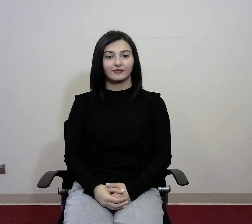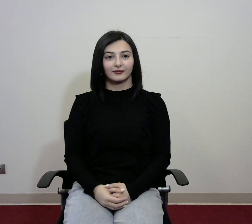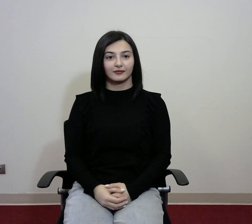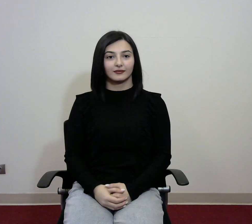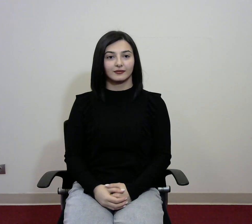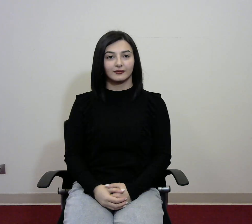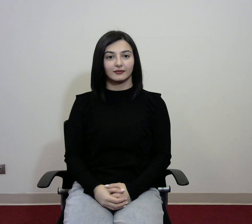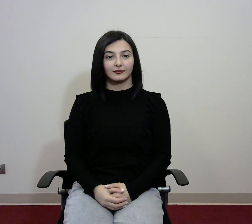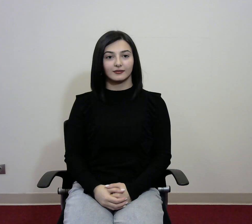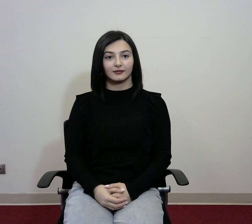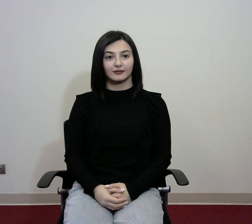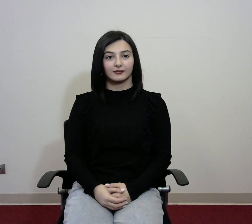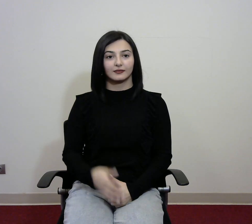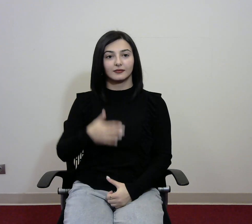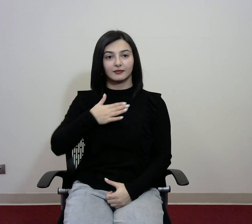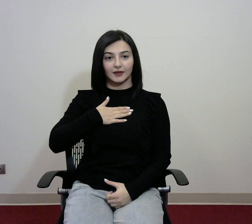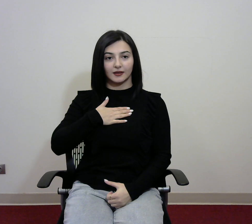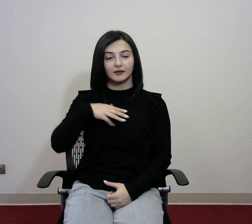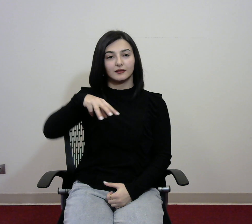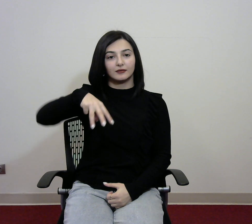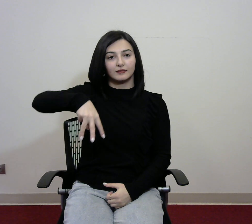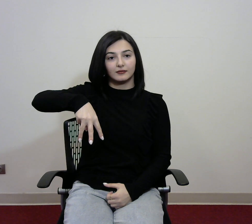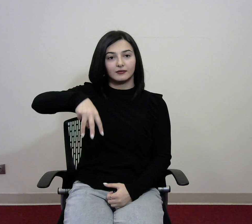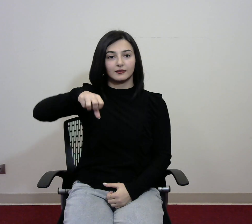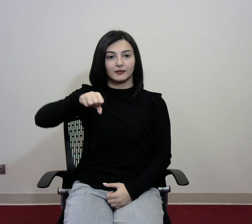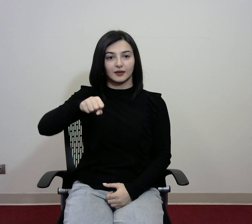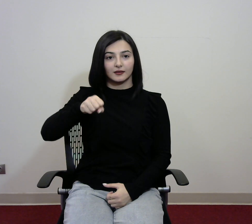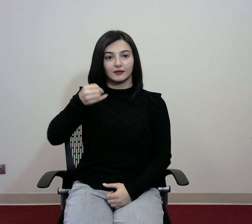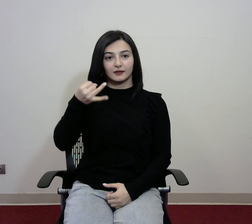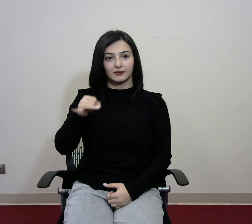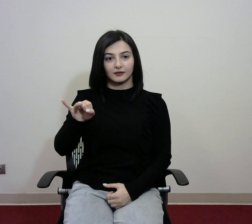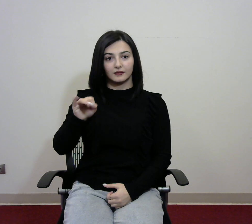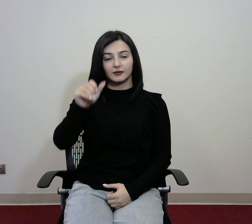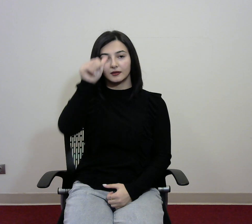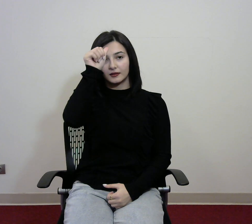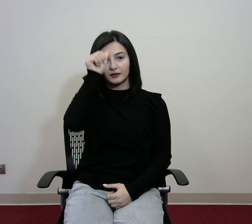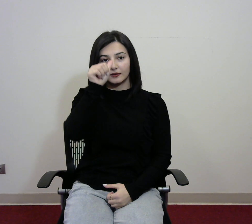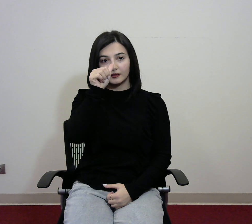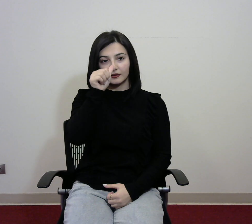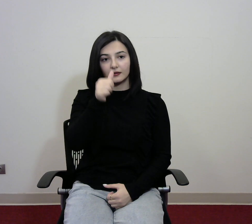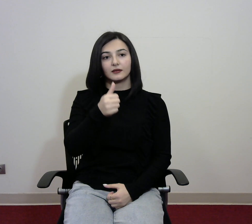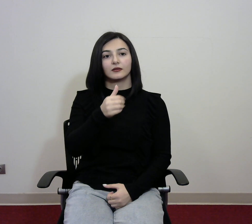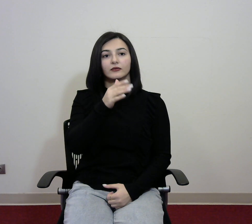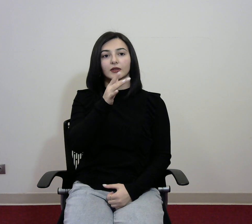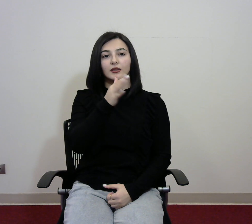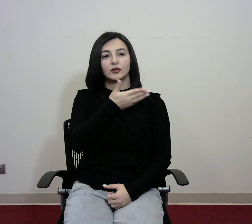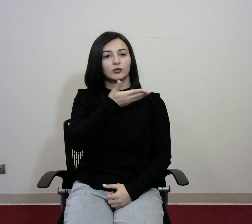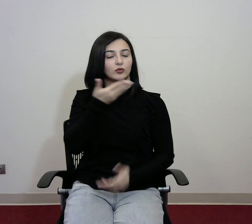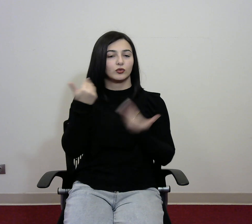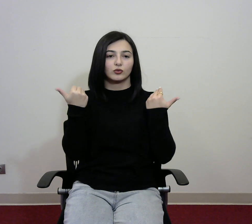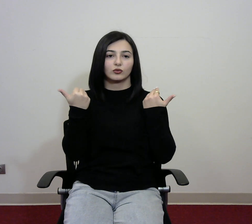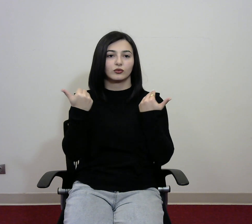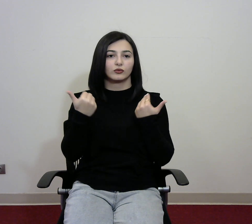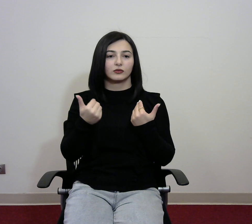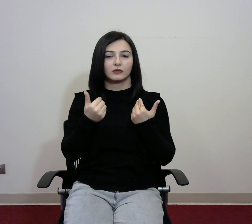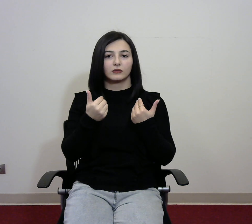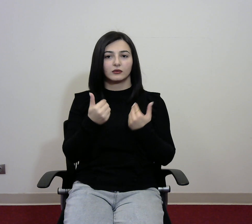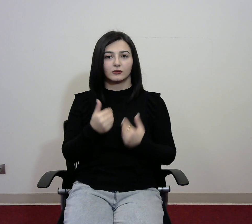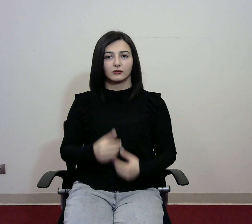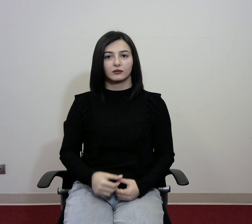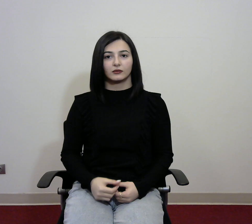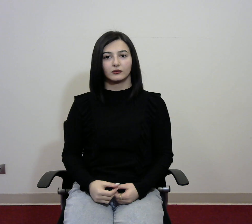Mənim may ayında vaxtım yoxdur